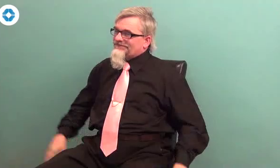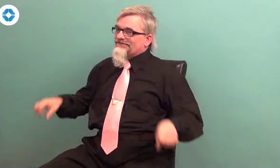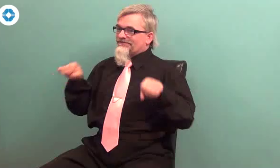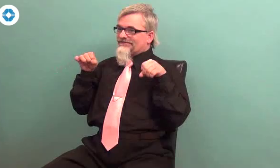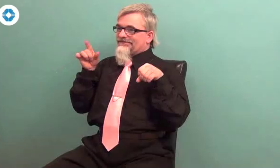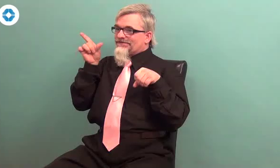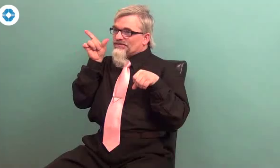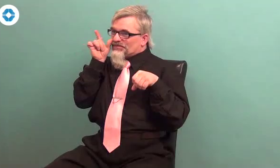Zasypia.